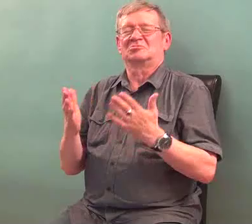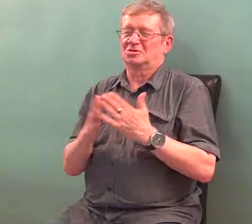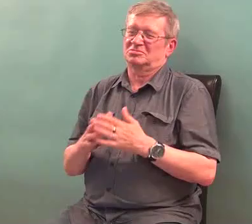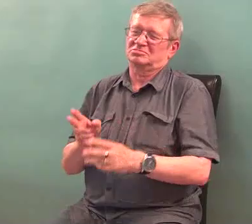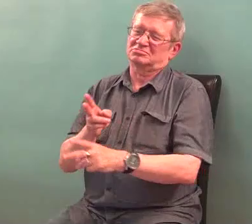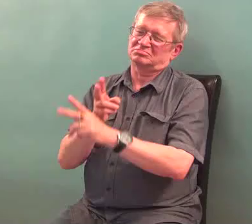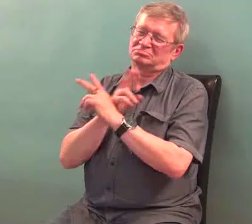Odpoczywam.